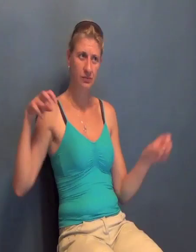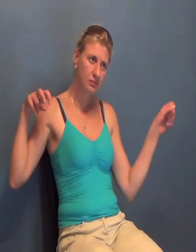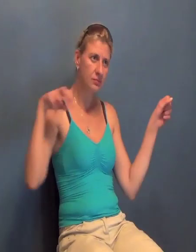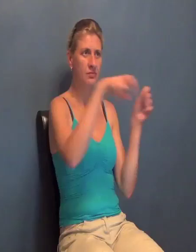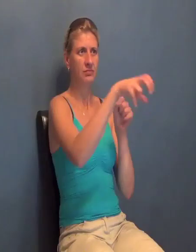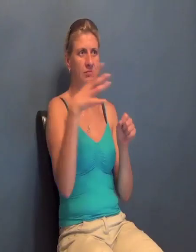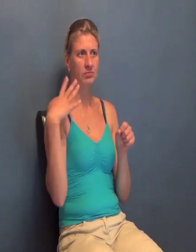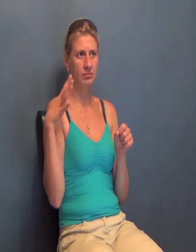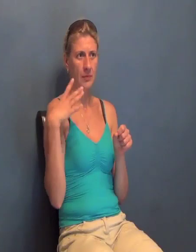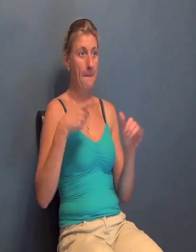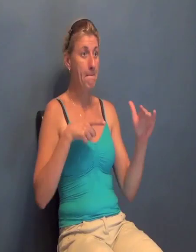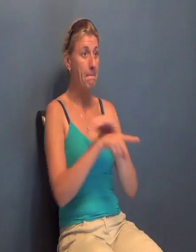Przechodzi nie zważając na nic.